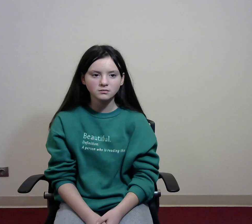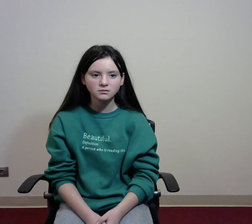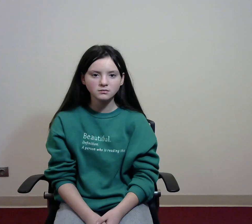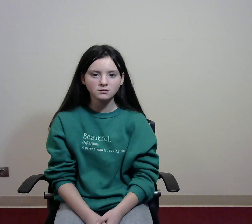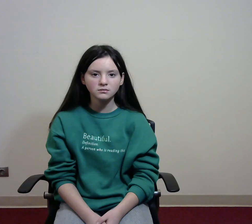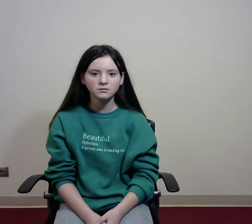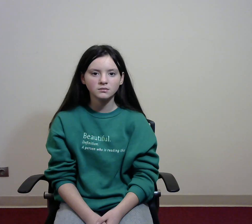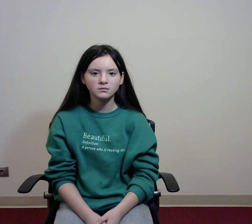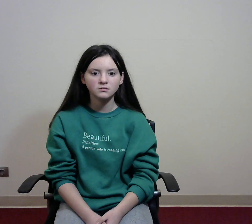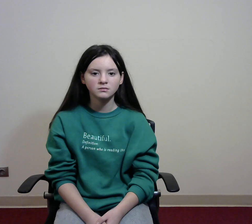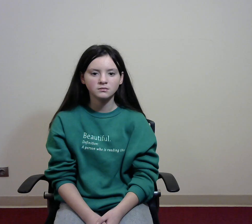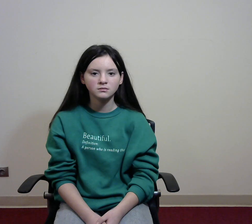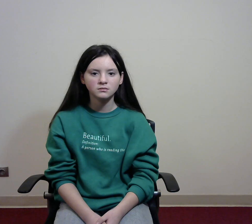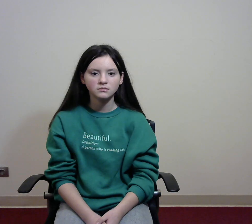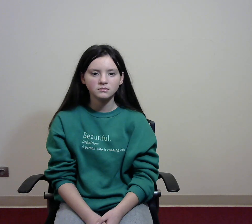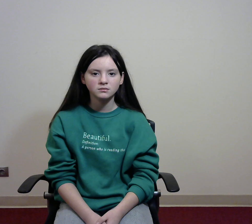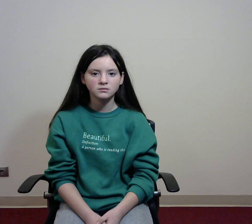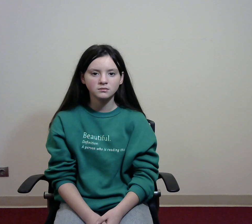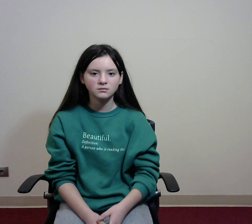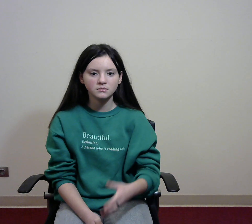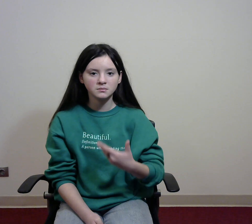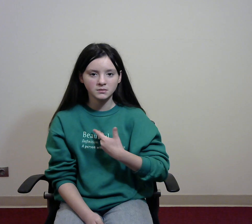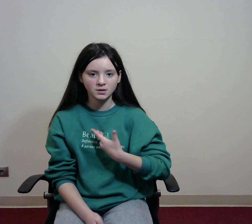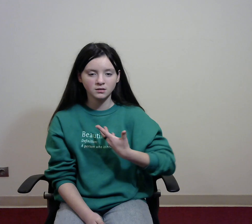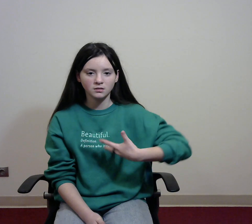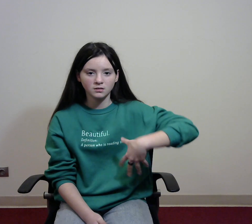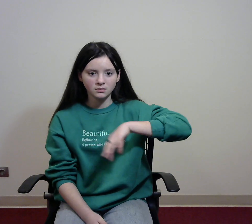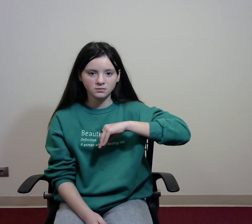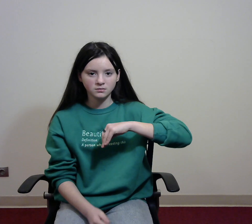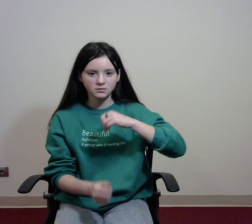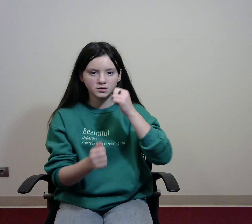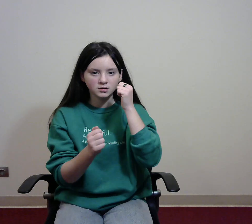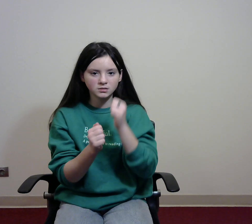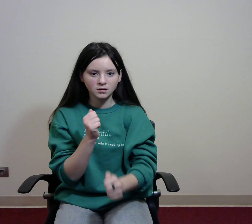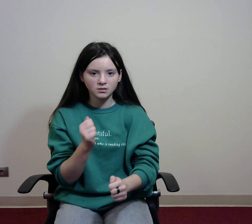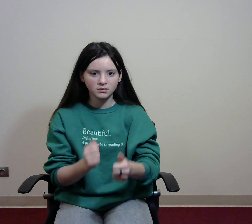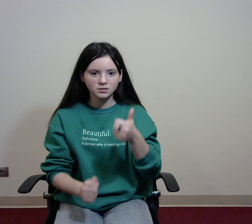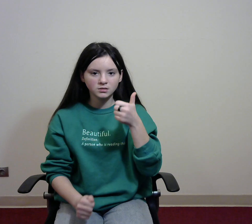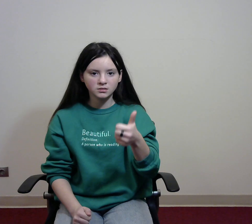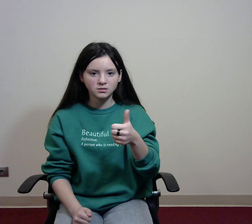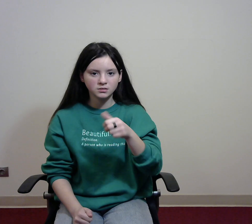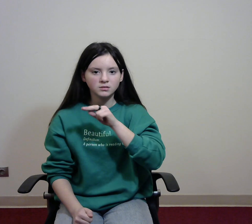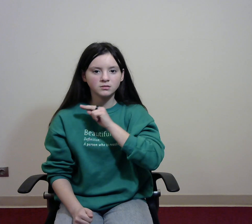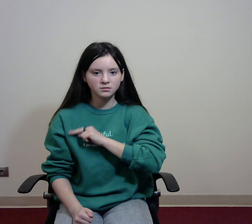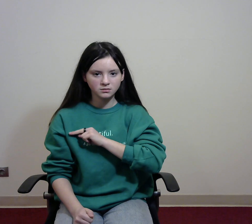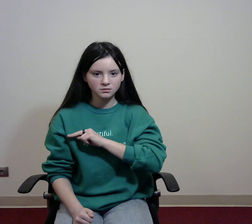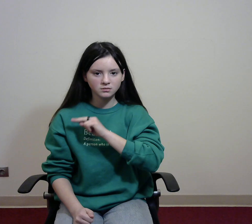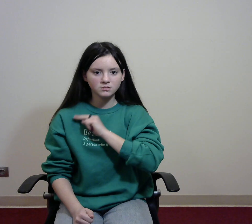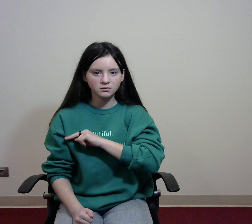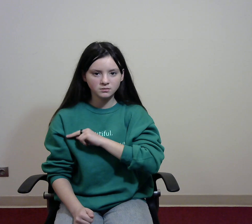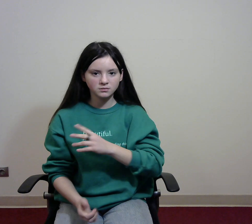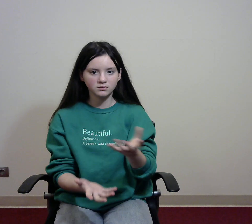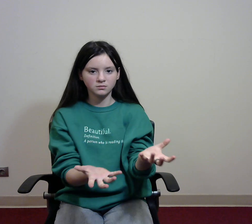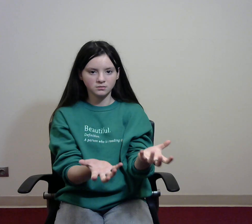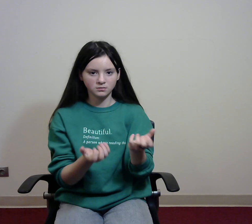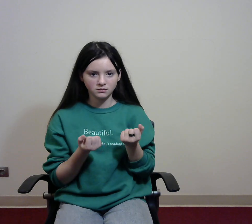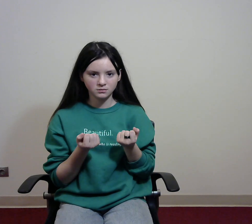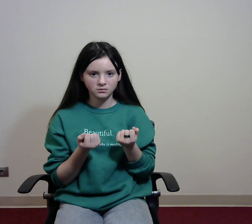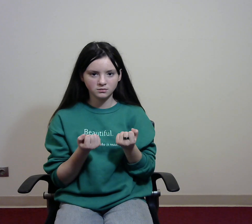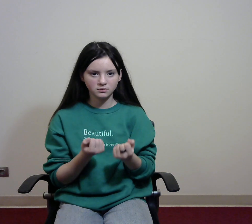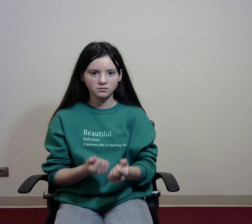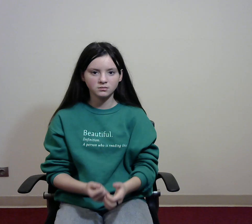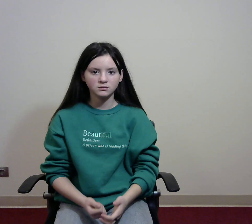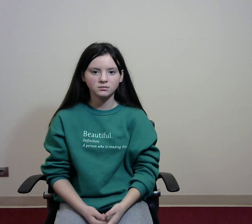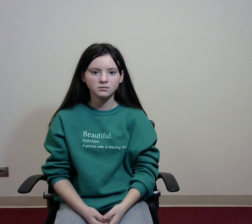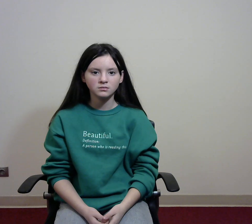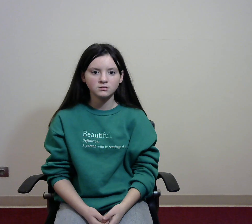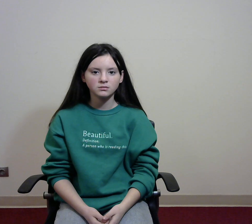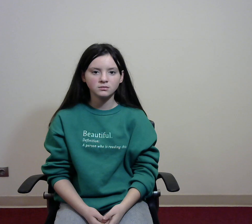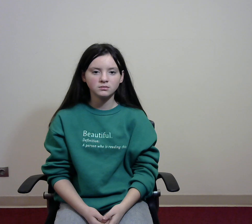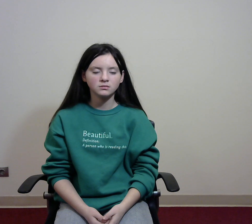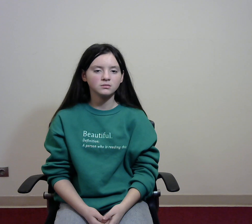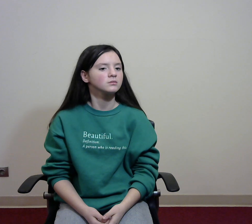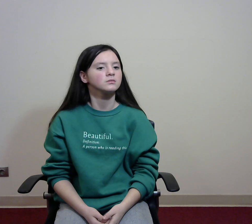Biz həmişə yaxşı işçiləri işə götürürük